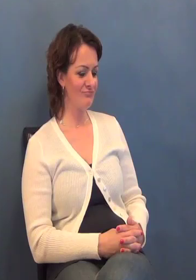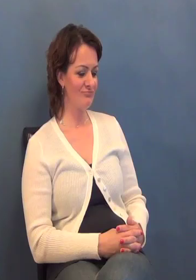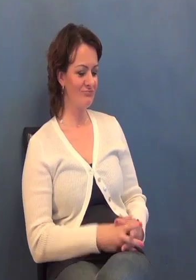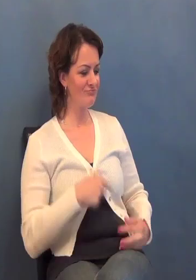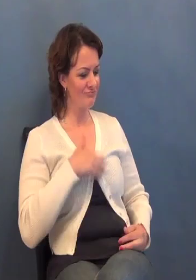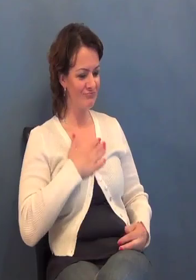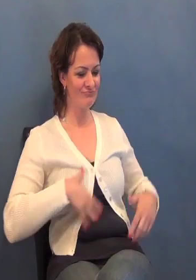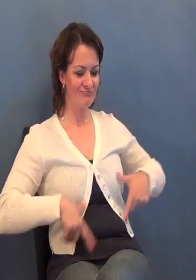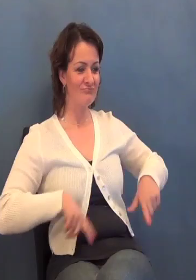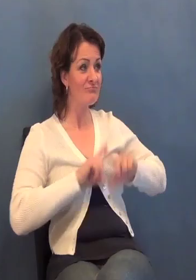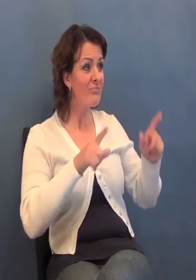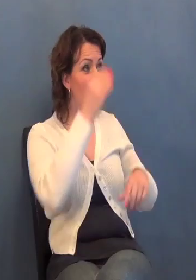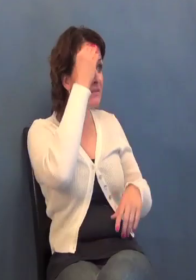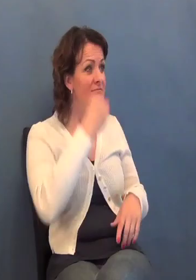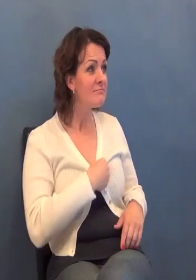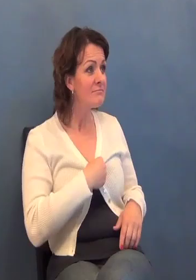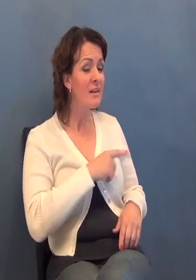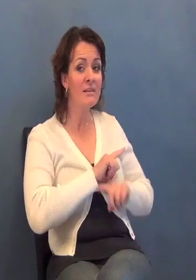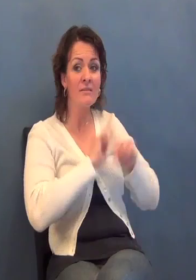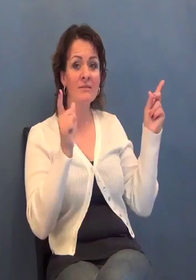Lubię bikini, ale znak informuje, że nie wolno.